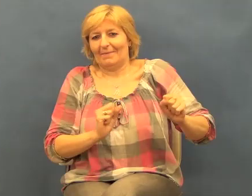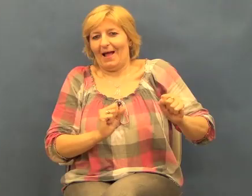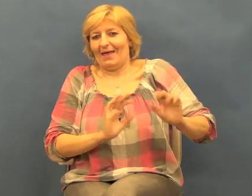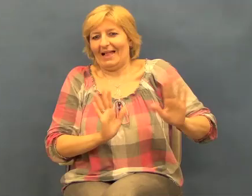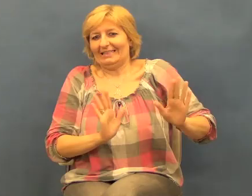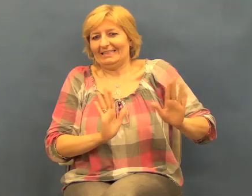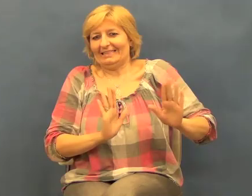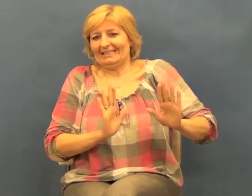Więc odmawia.